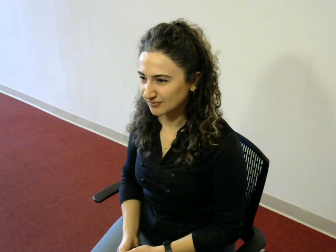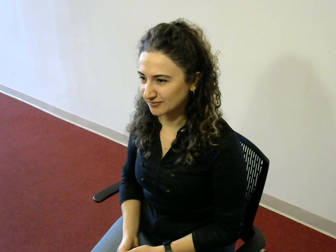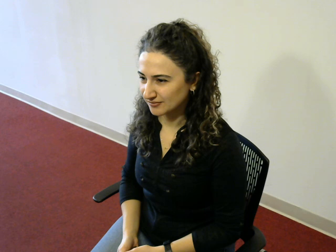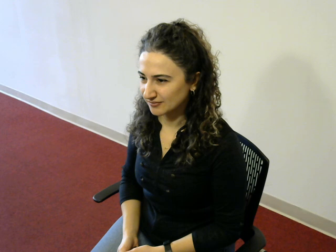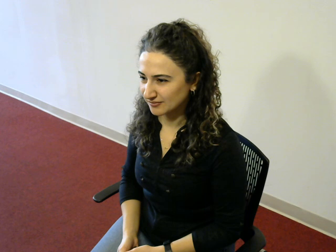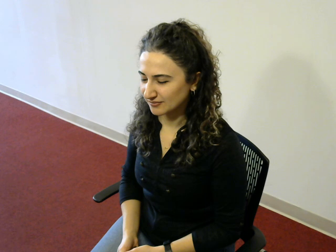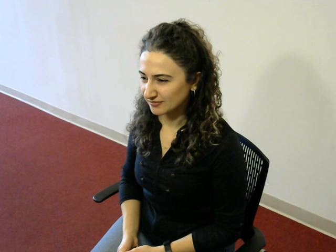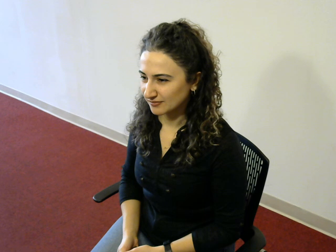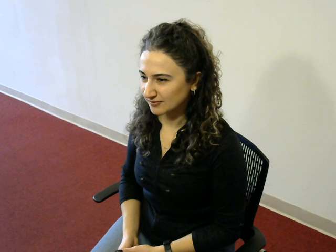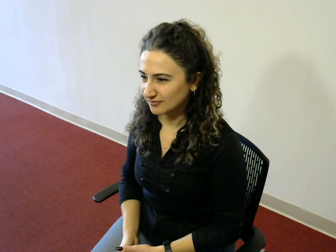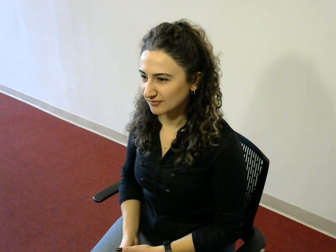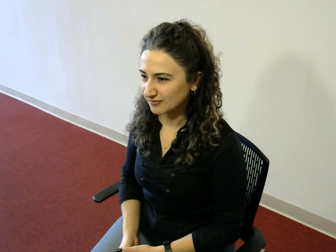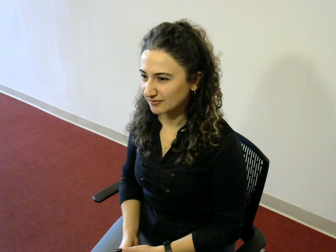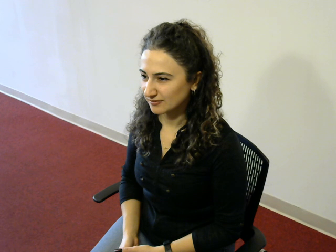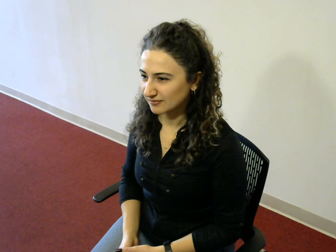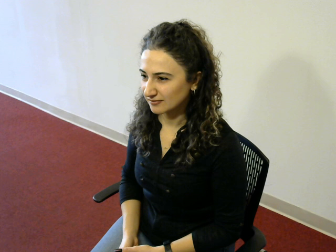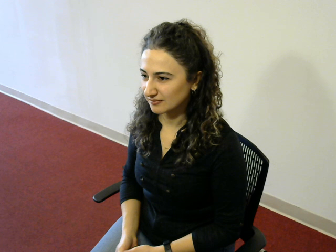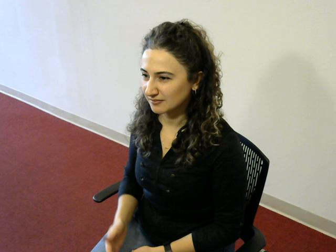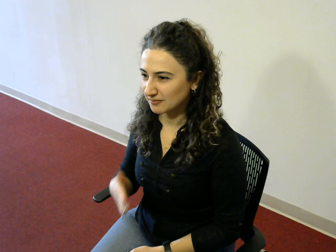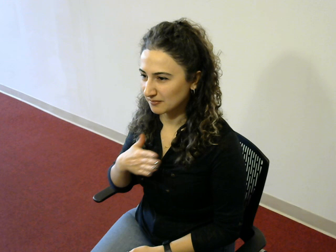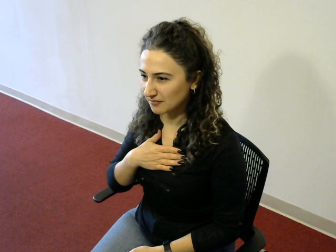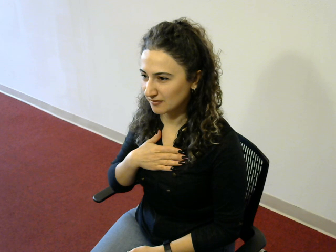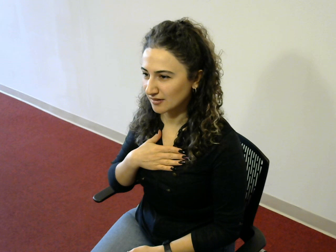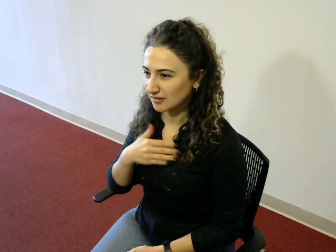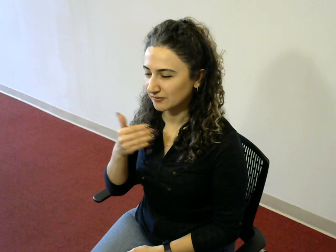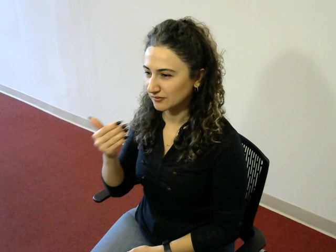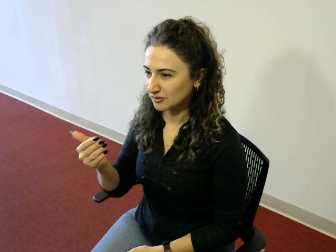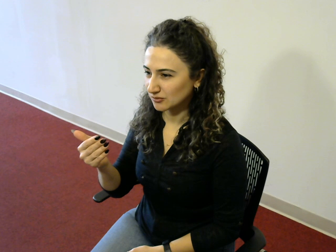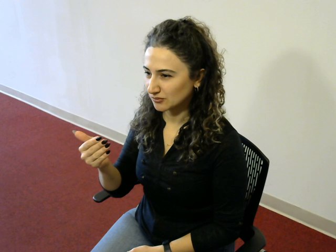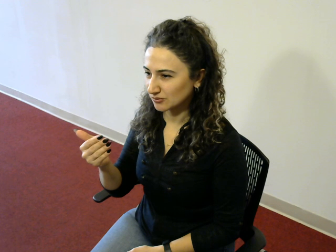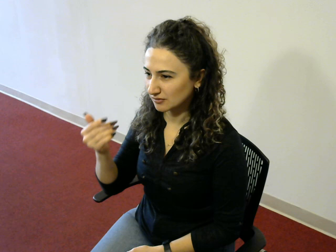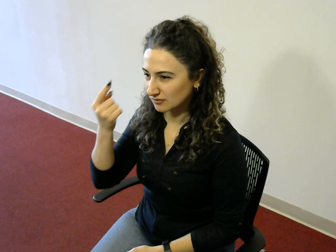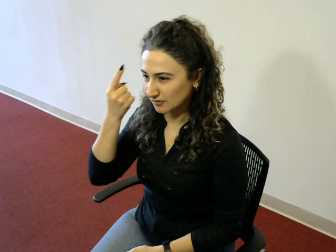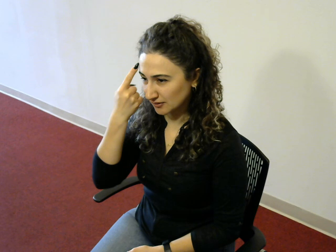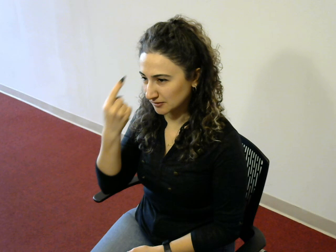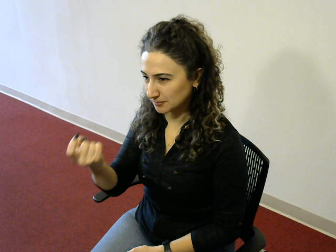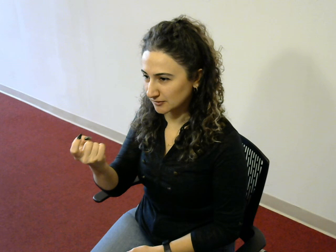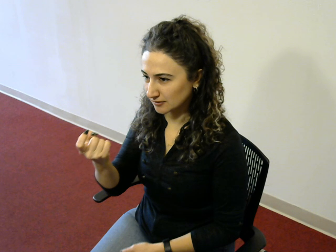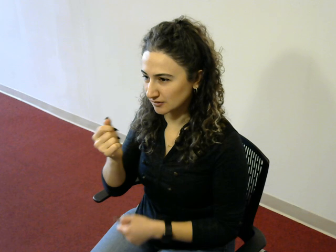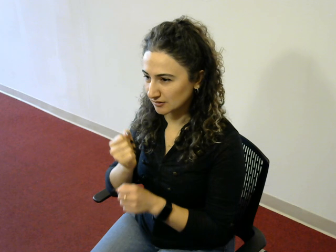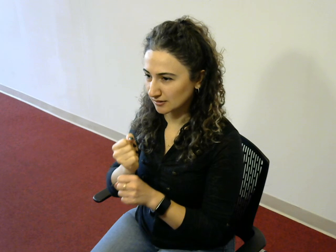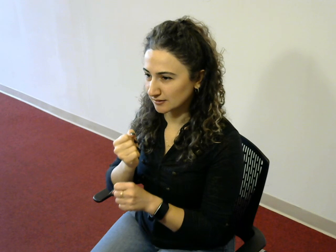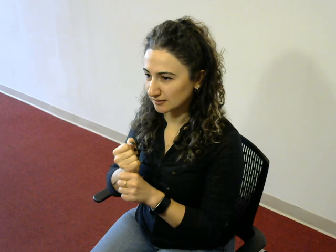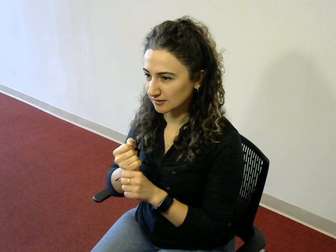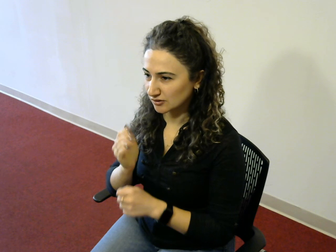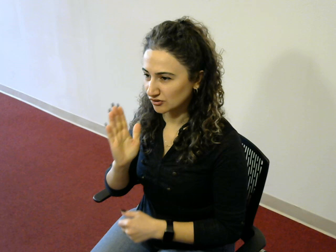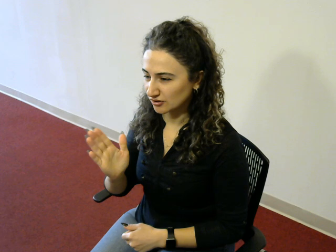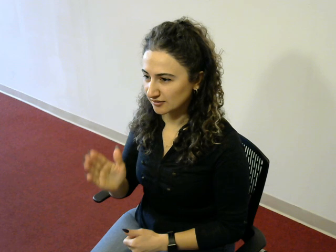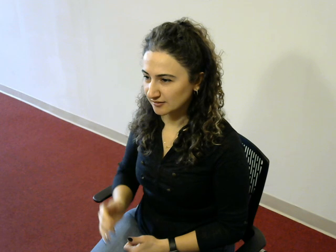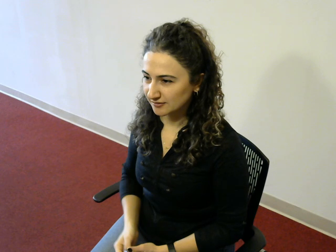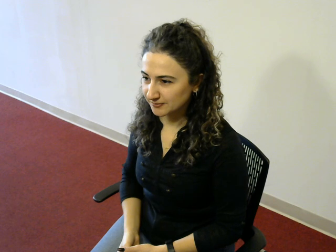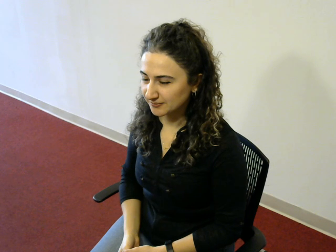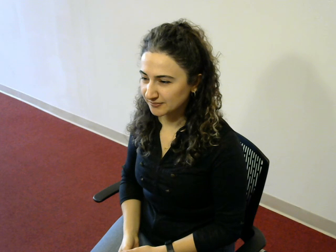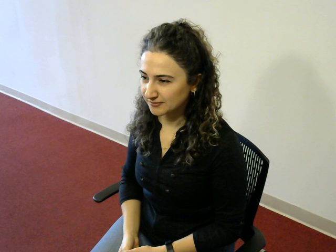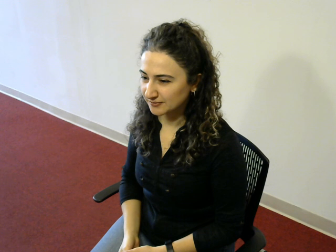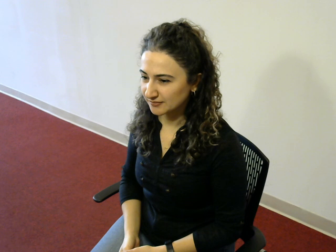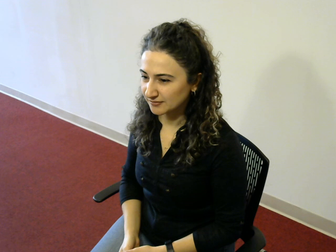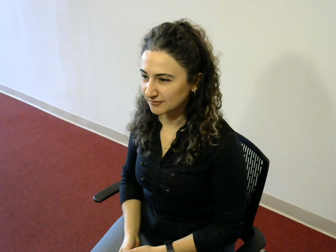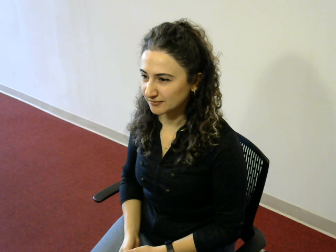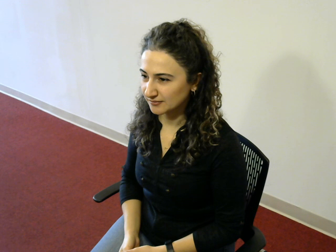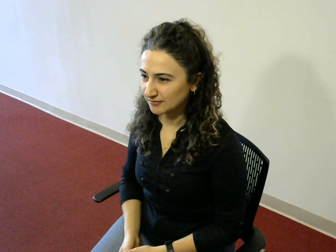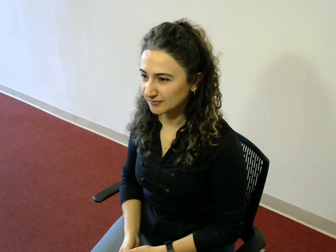Mən sizə xəbər edəcəyəm